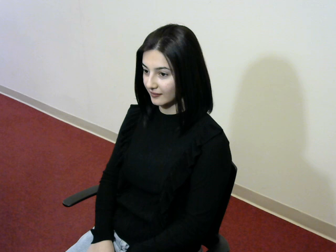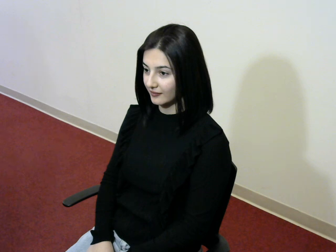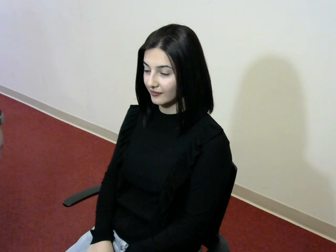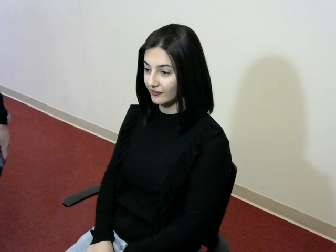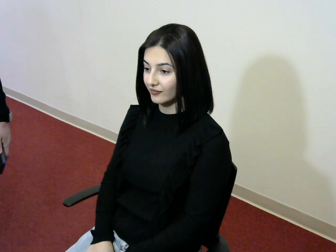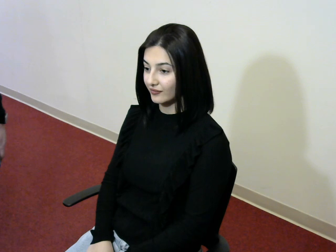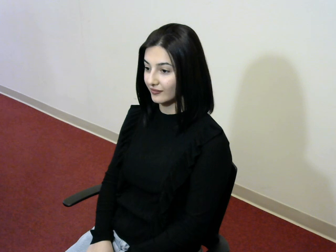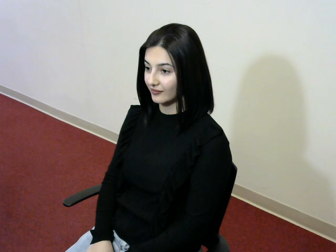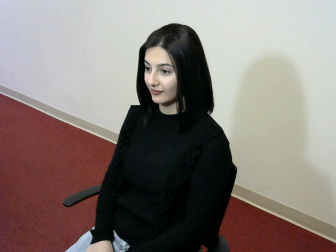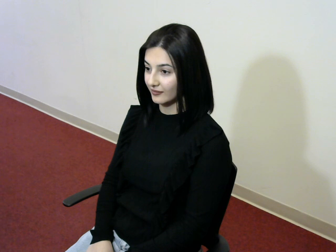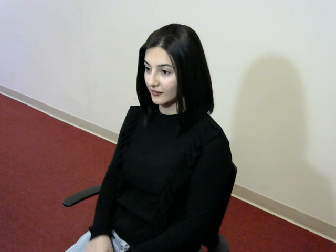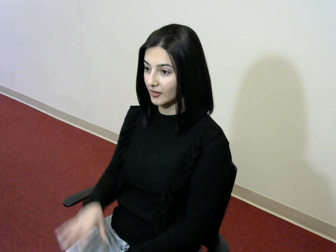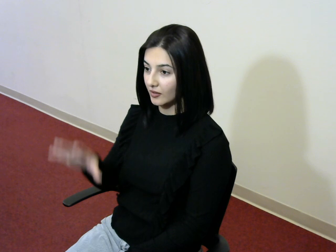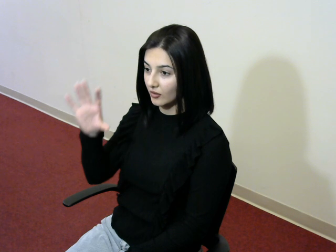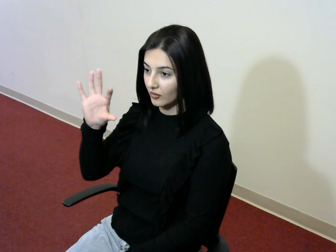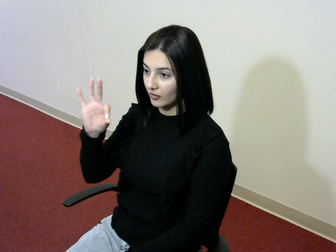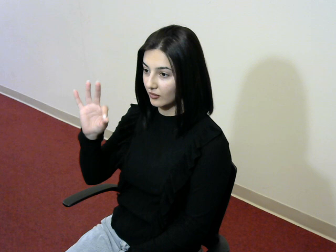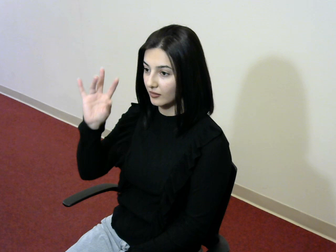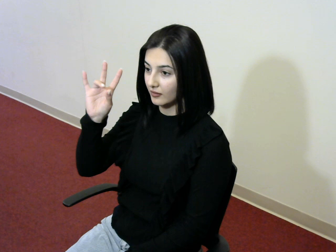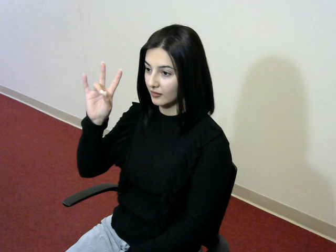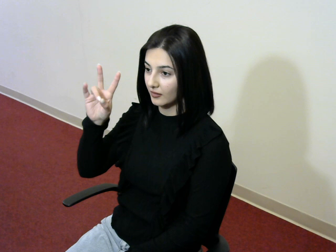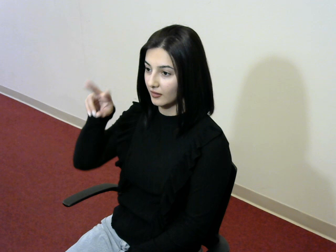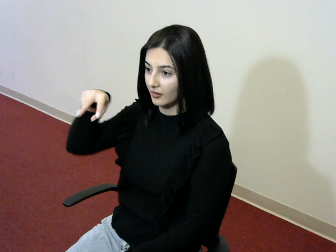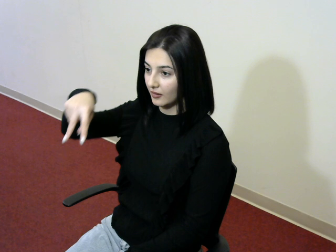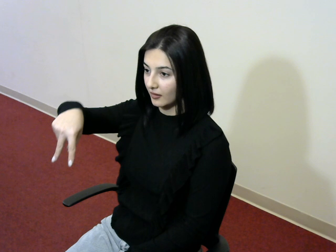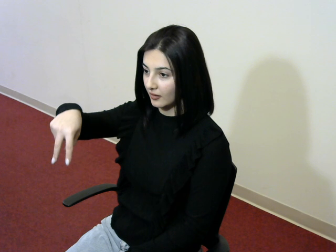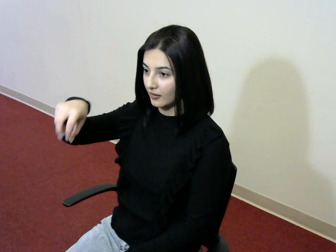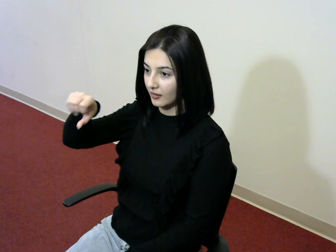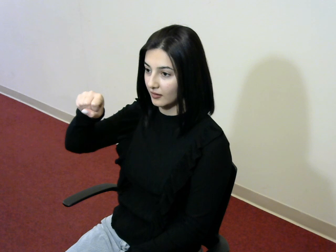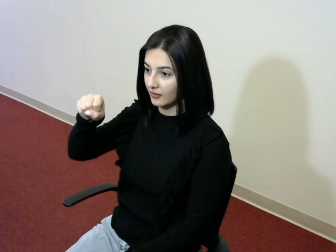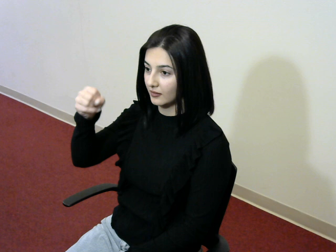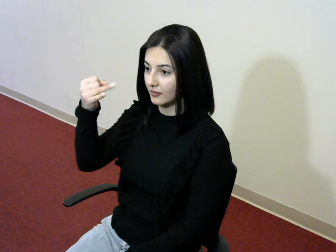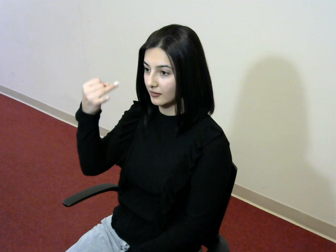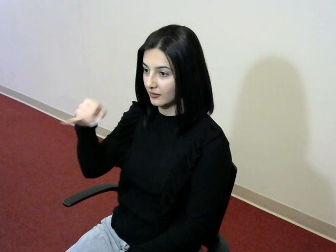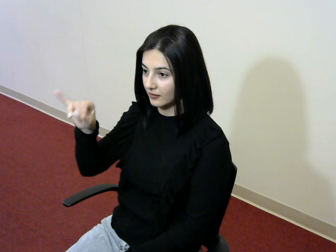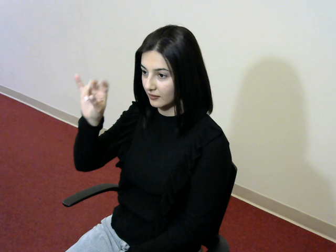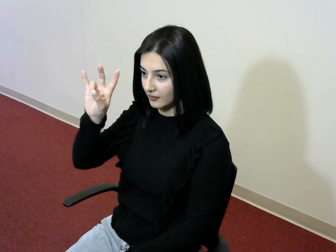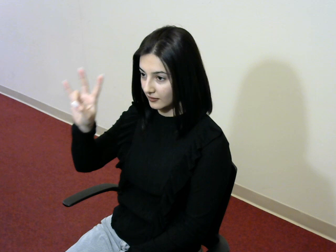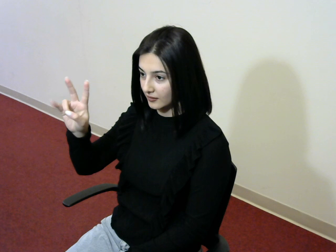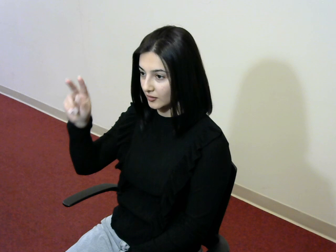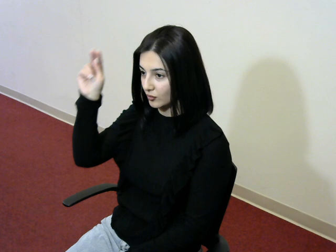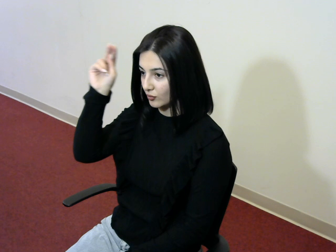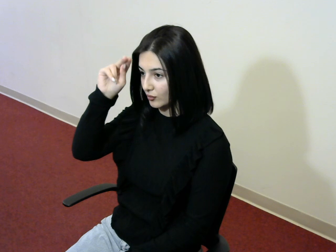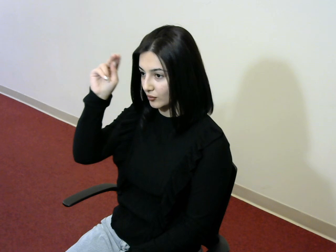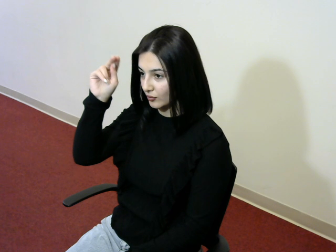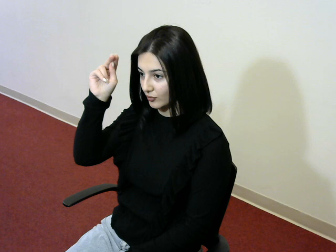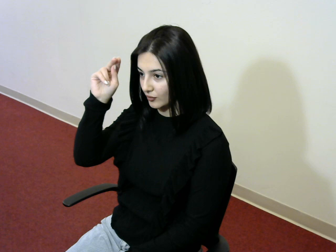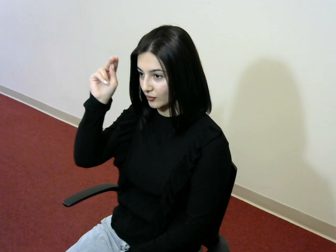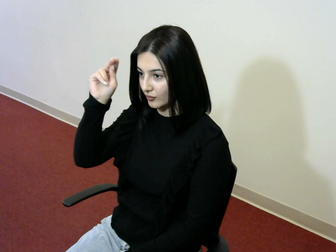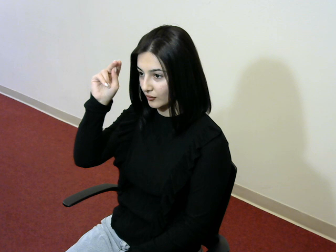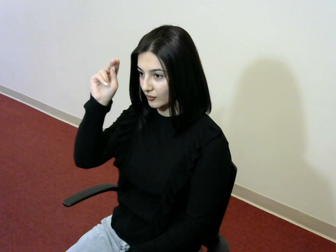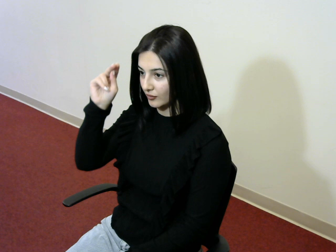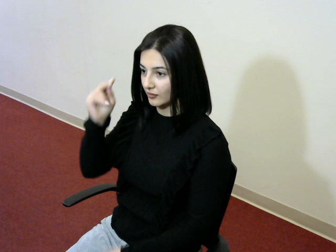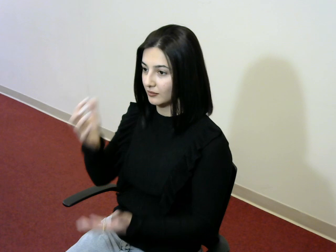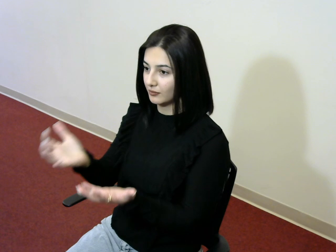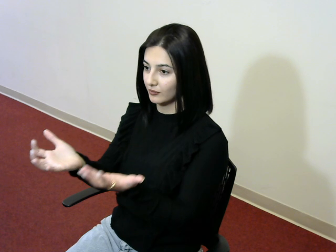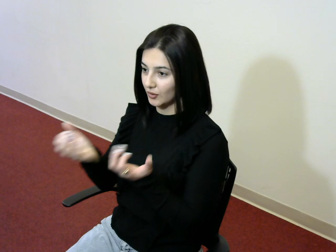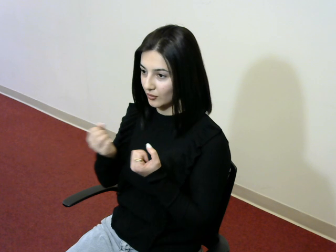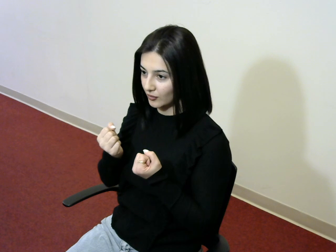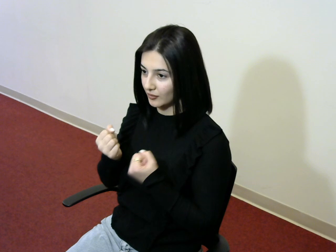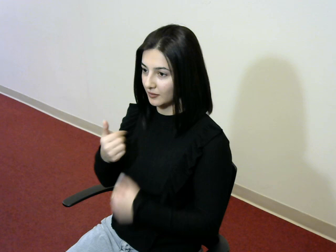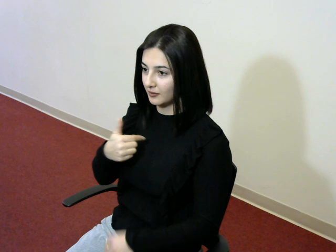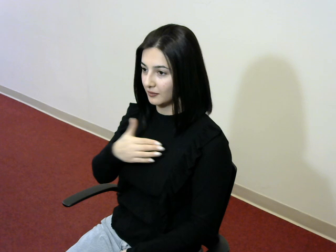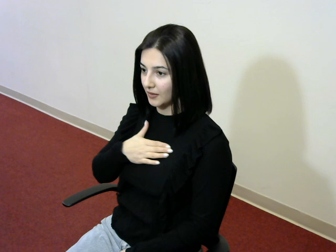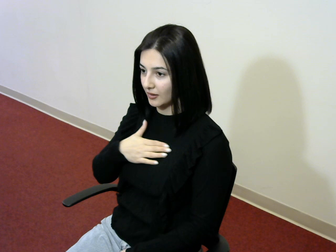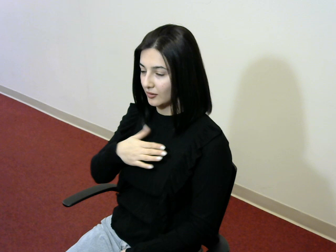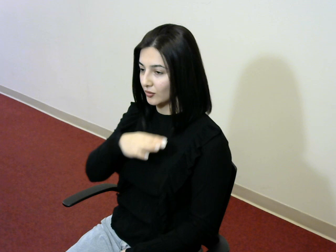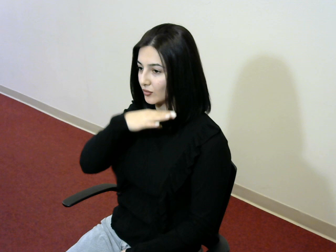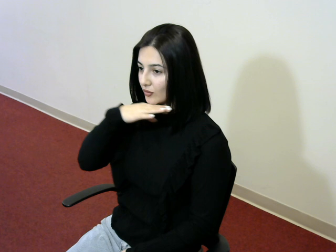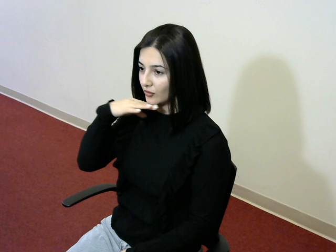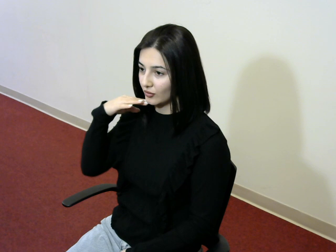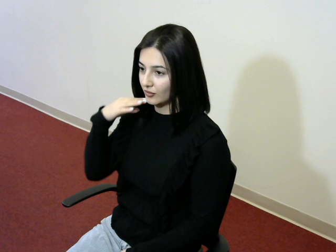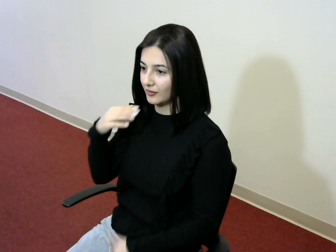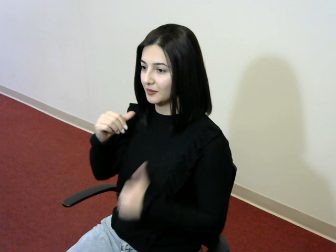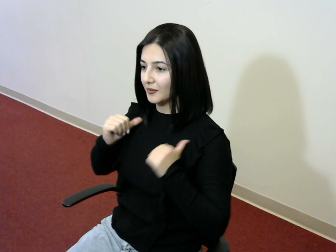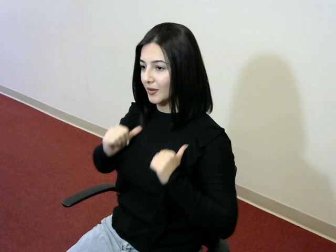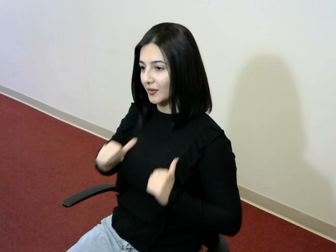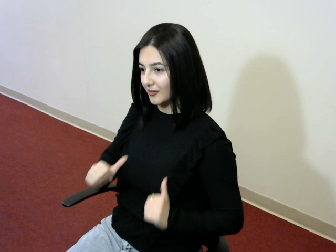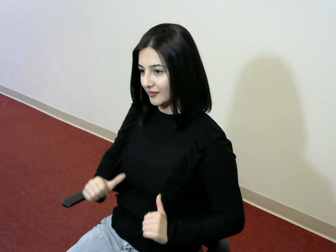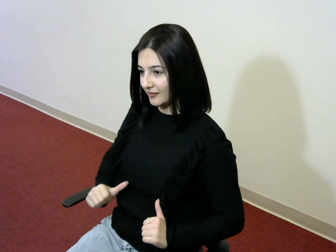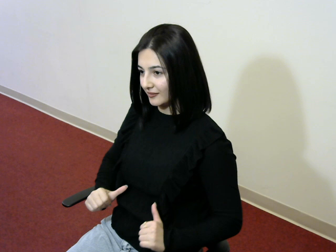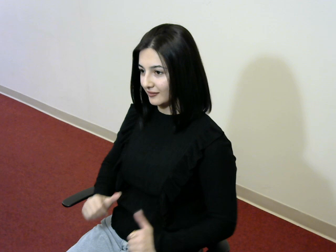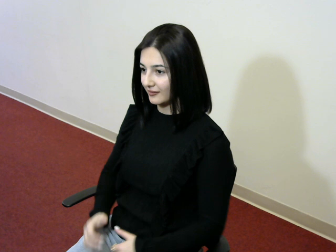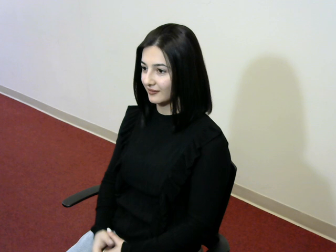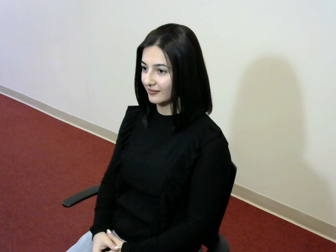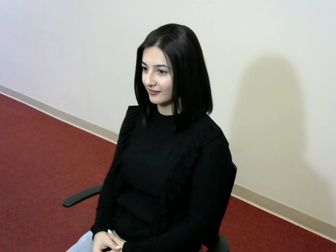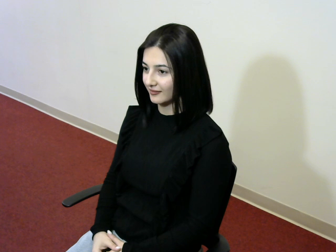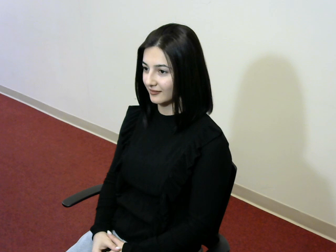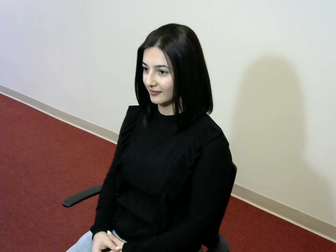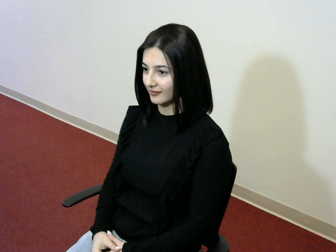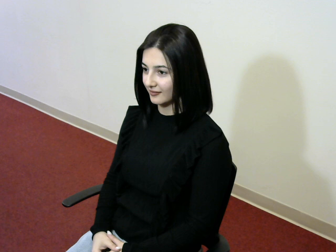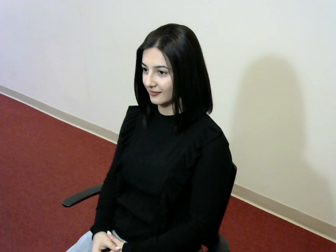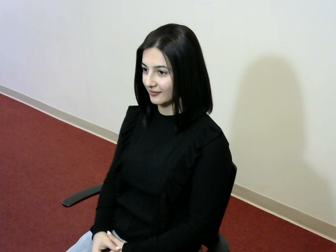Onlayn təhsil almaq mənə çox rahatdır